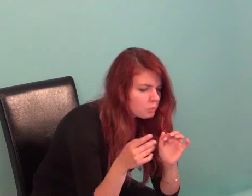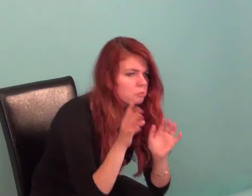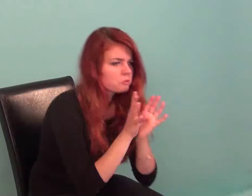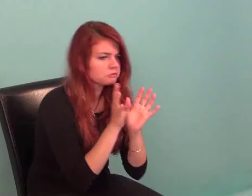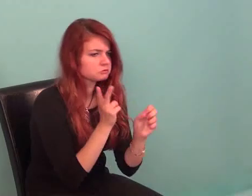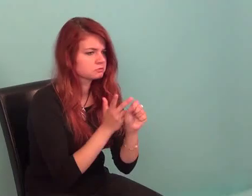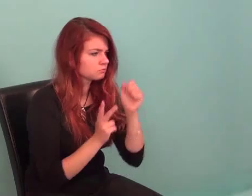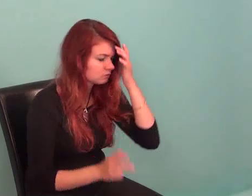Dziewiętnasta trzydzieści.